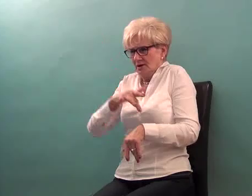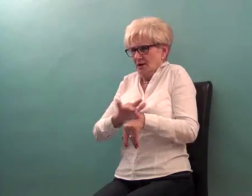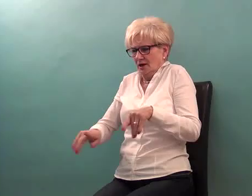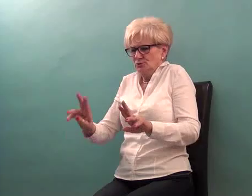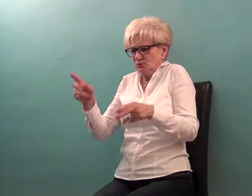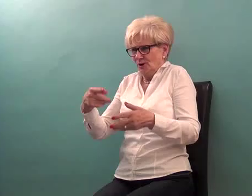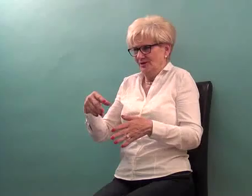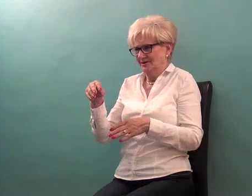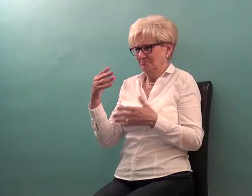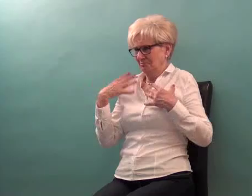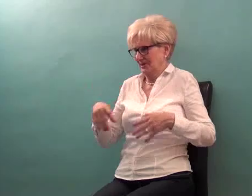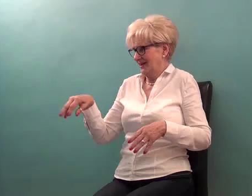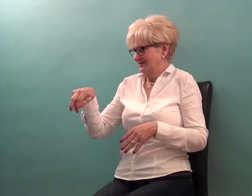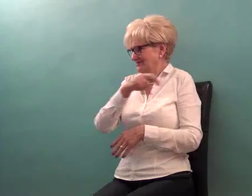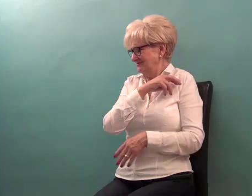Skąd się to wzięło i poszło?